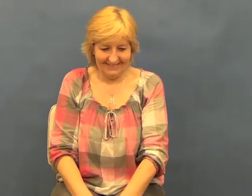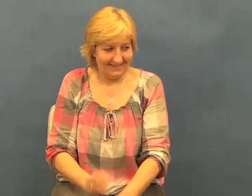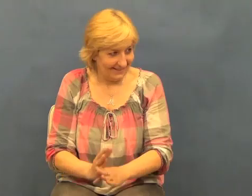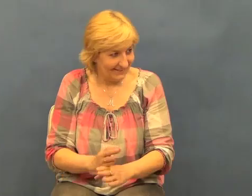Już?